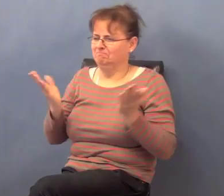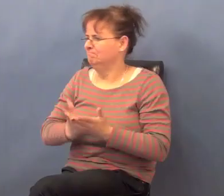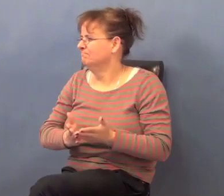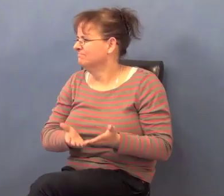Już.